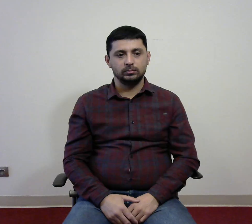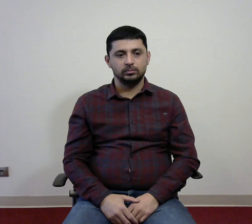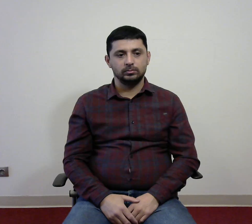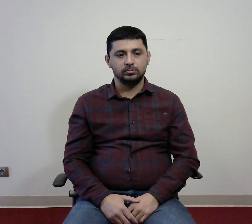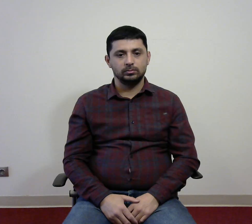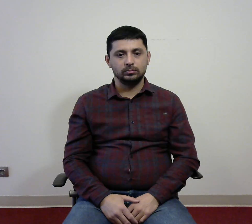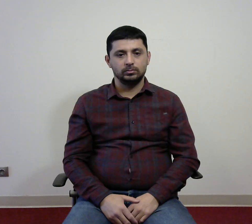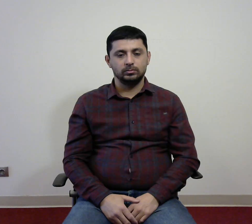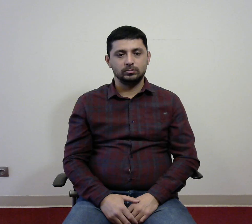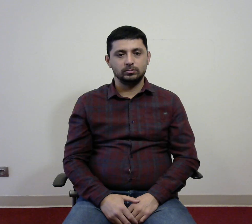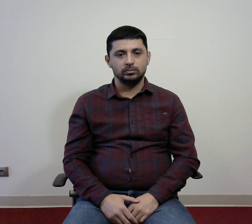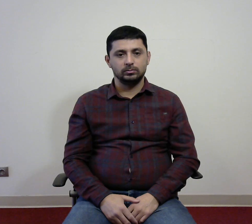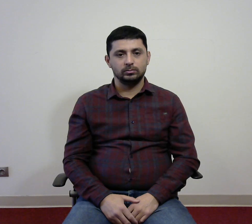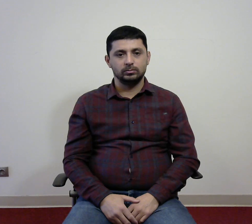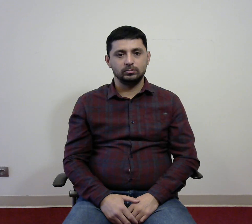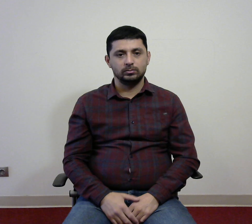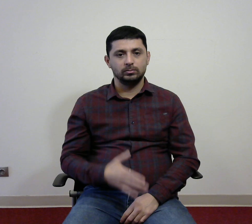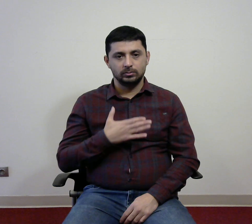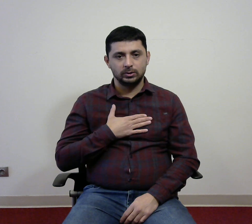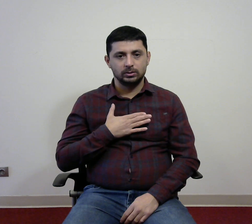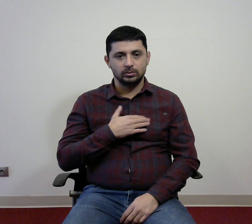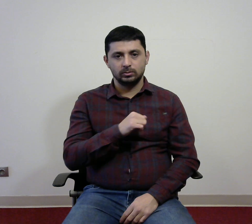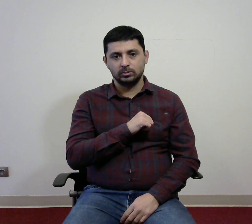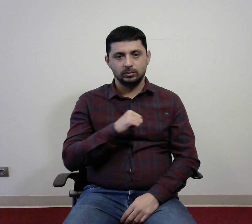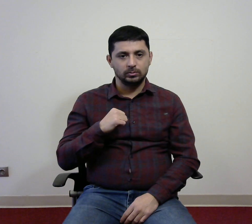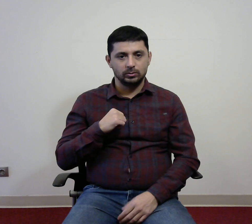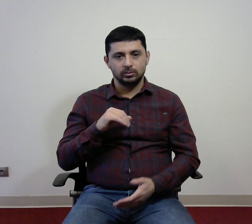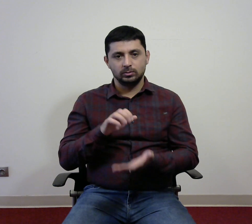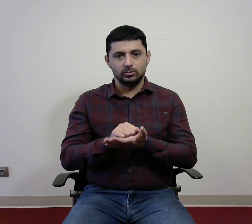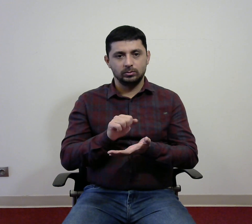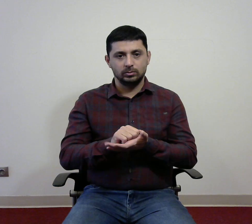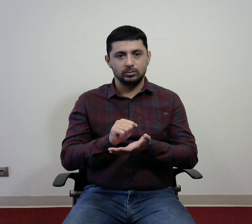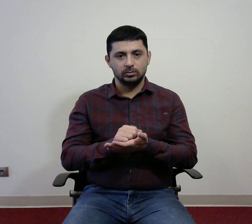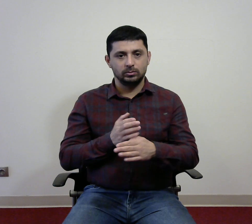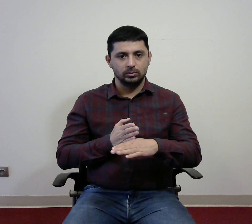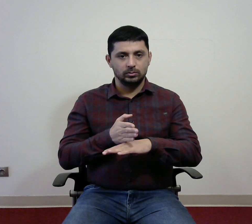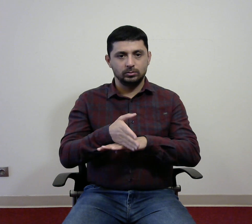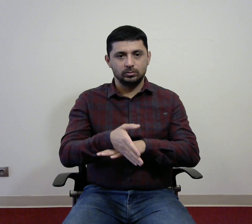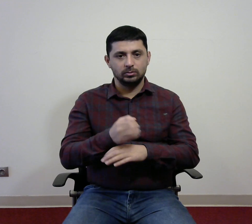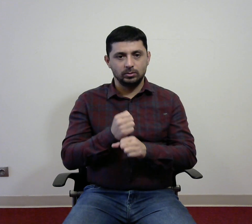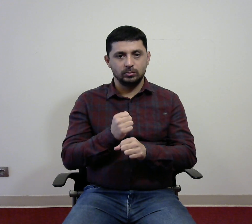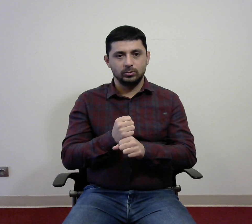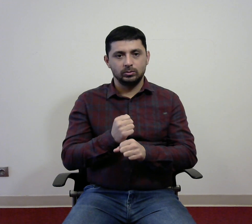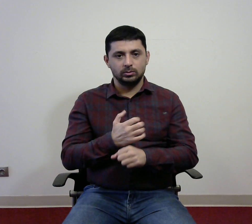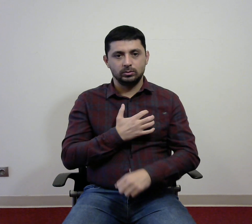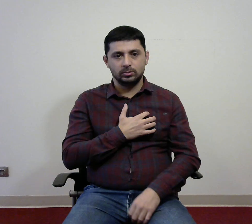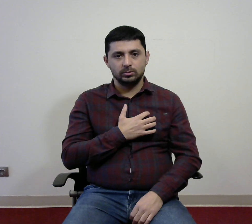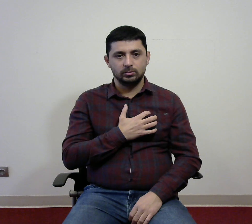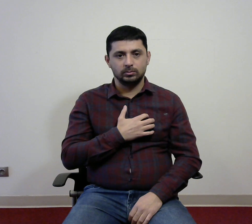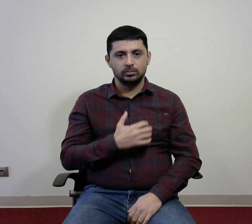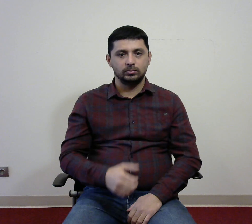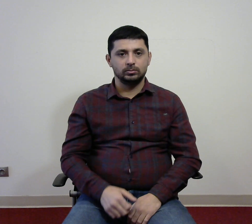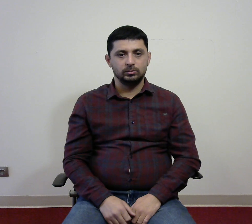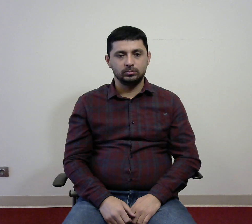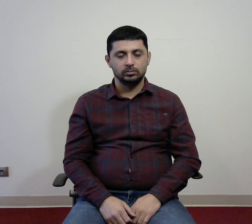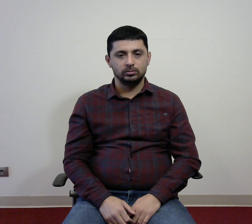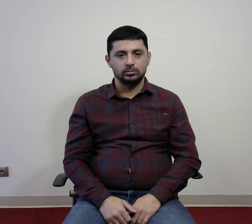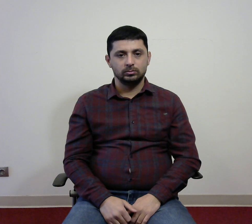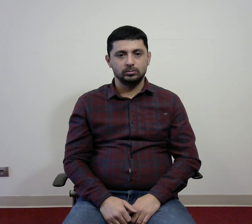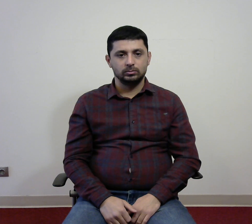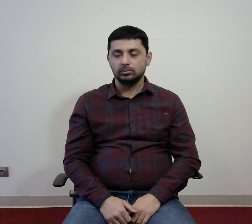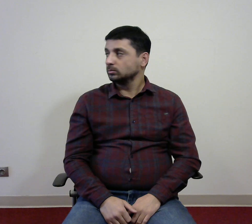Mən özünüməşğulluğa müraciət etmək istəyirəm